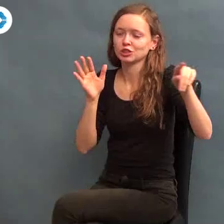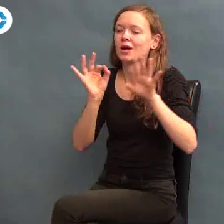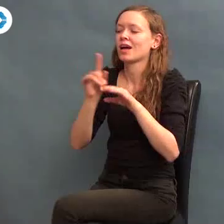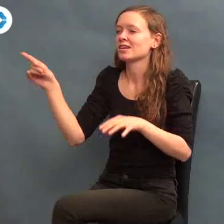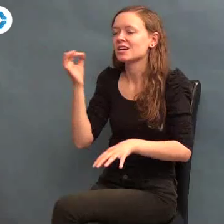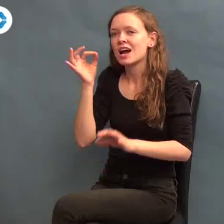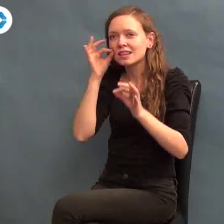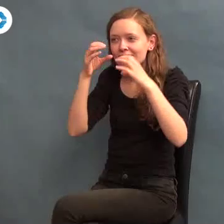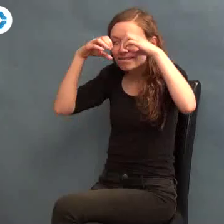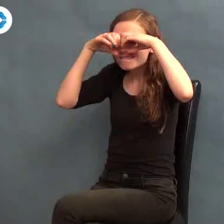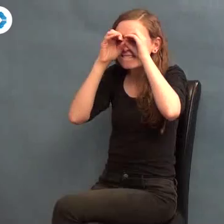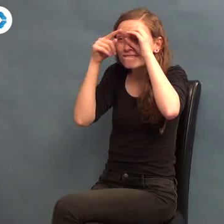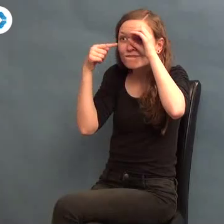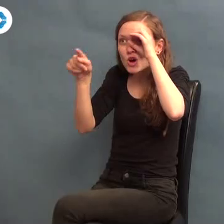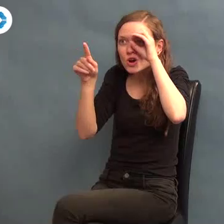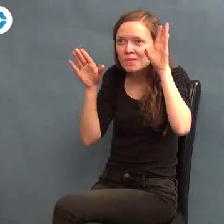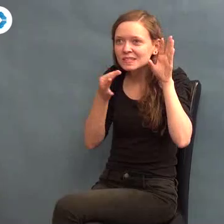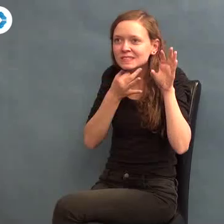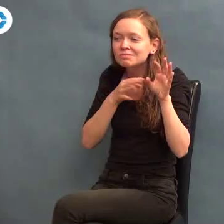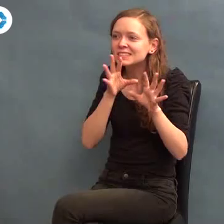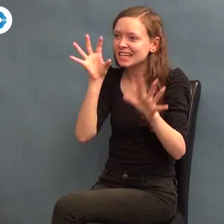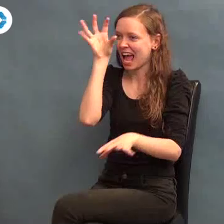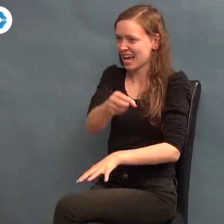Kot zobaczył przez lornetkę ptaka i miał ochotę go złapać i zjeść.